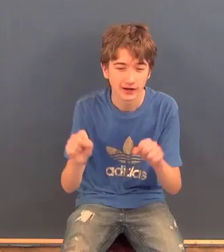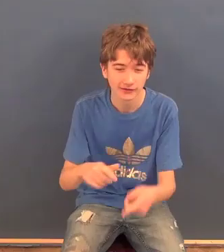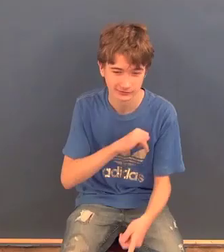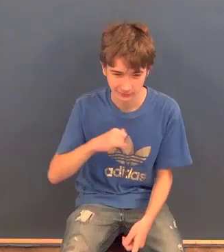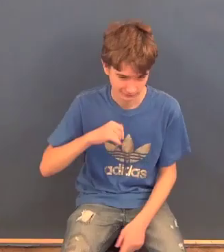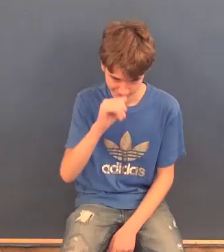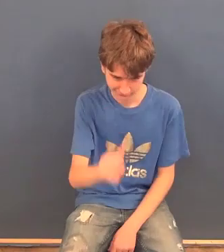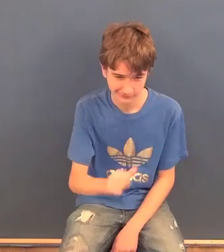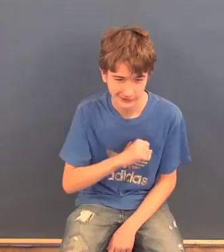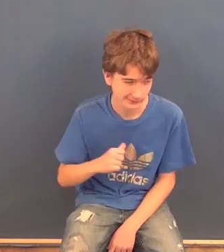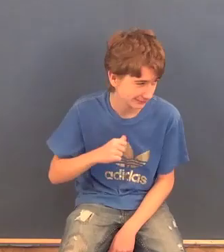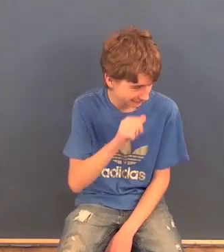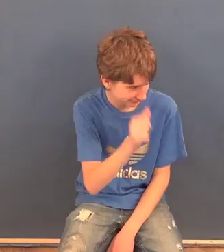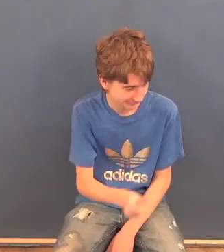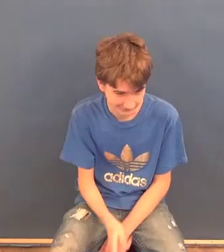Sam nie może.